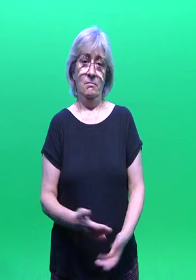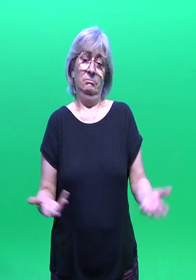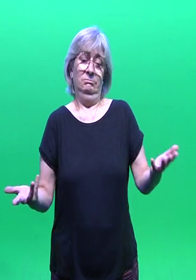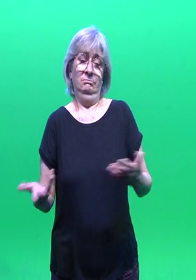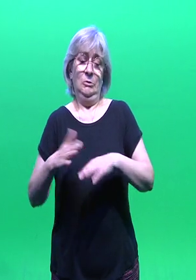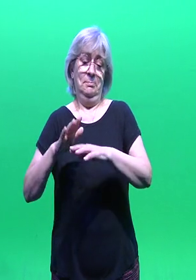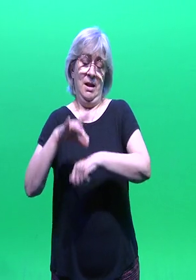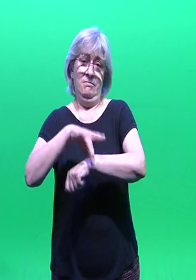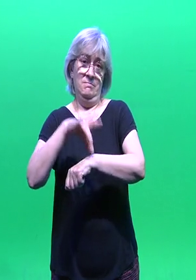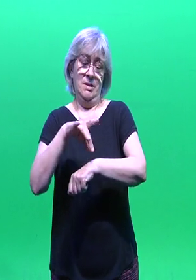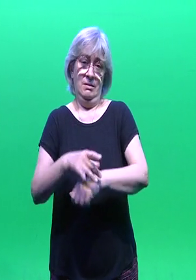Clar, és per la malaltia.